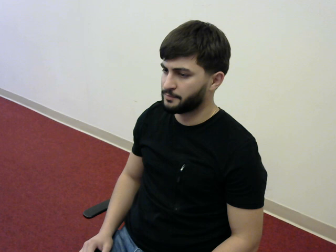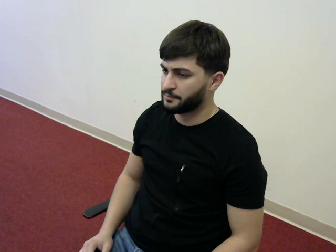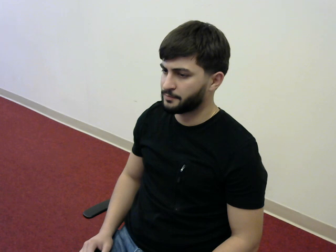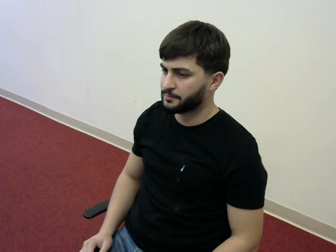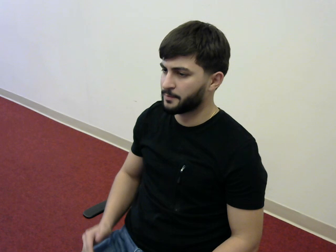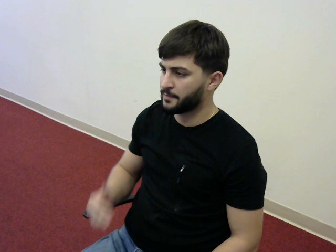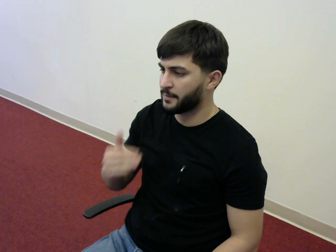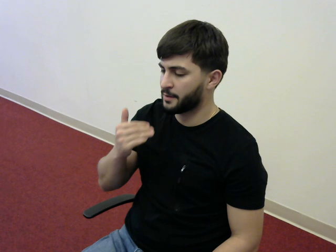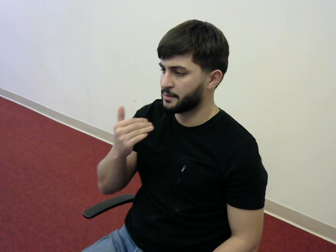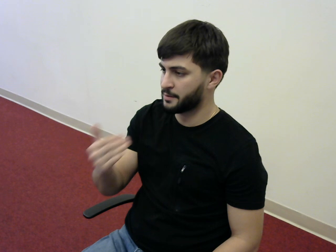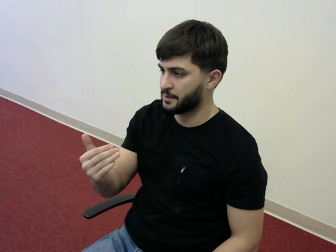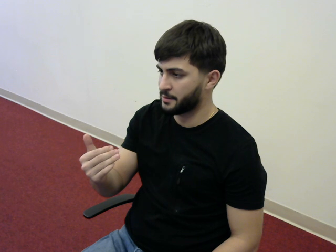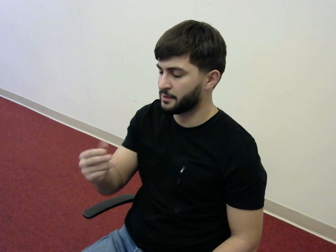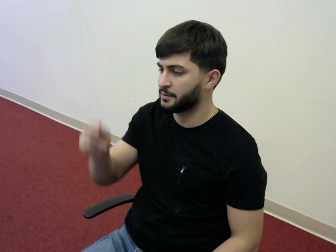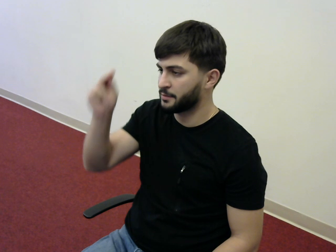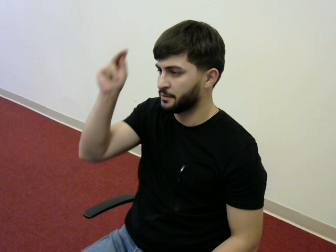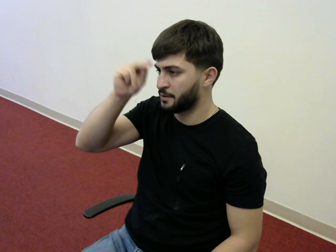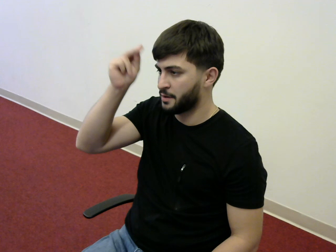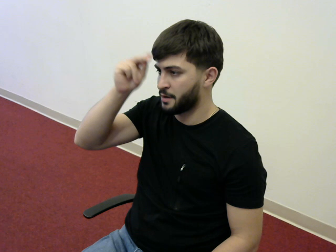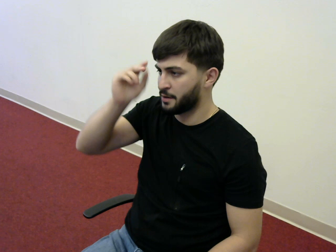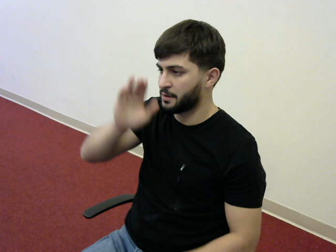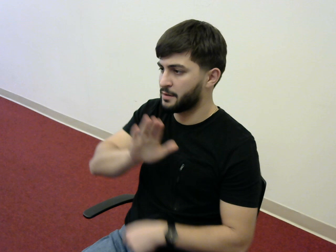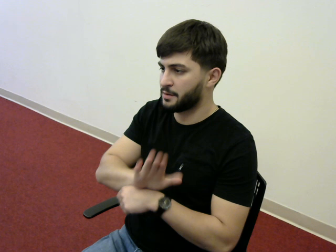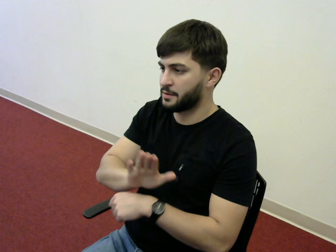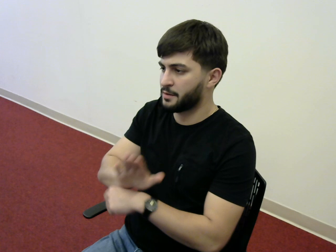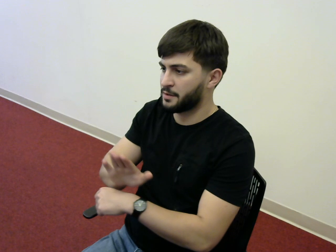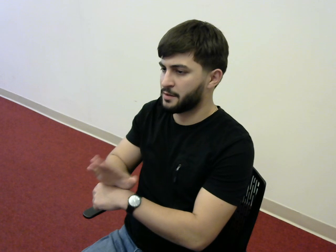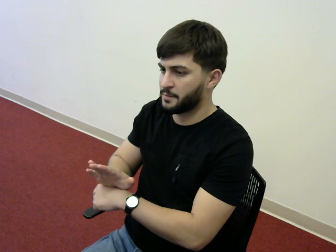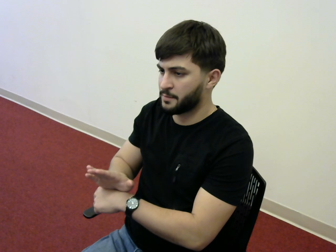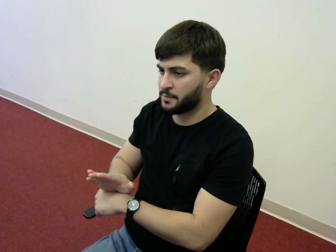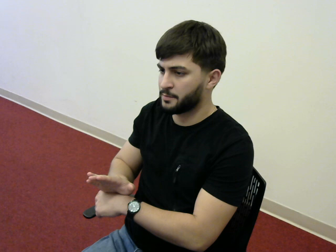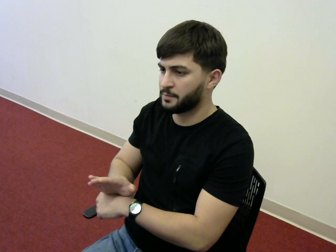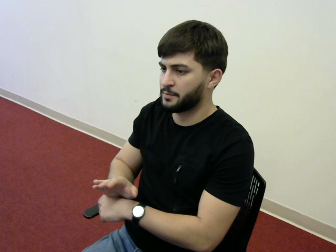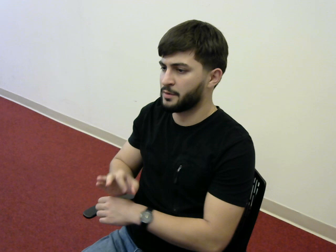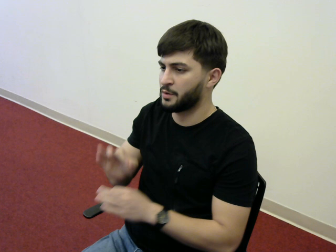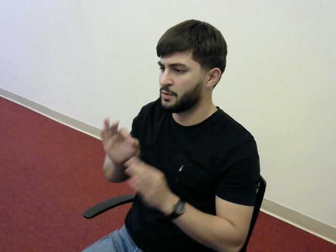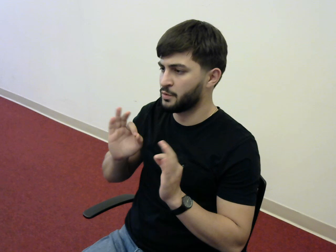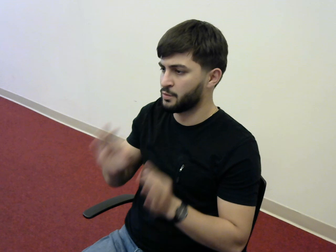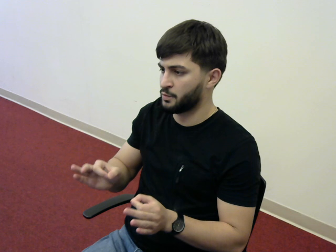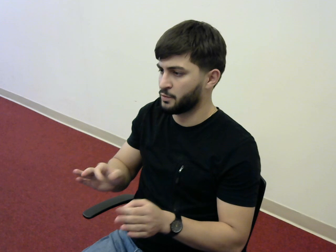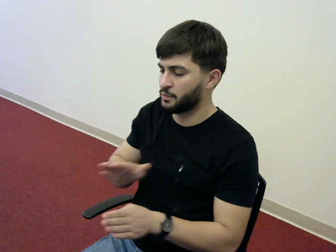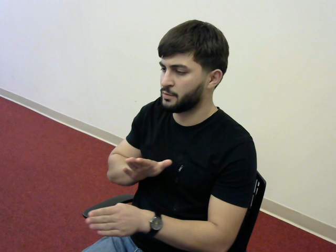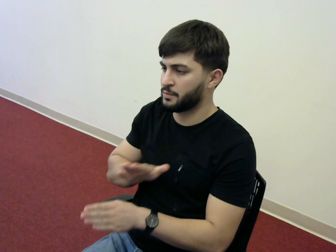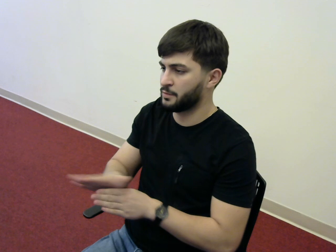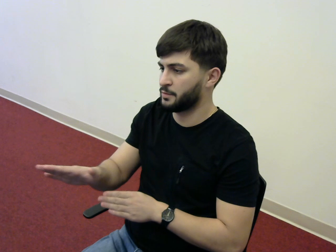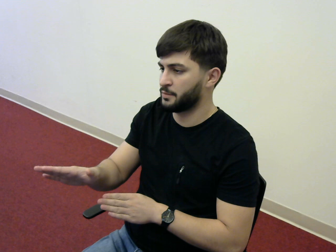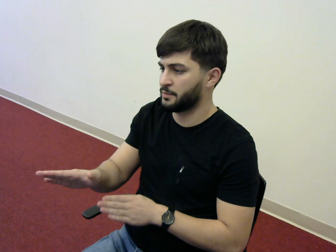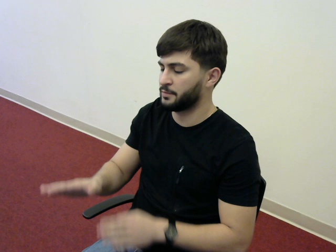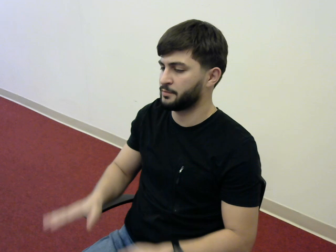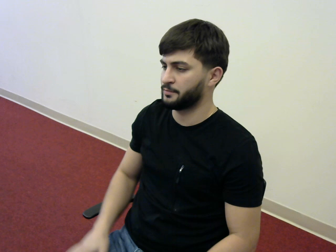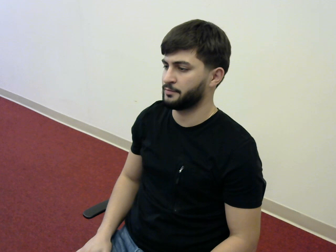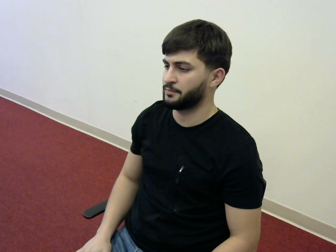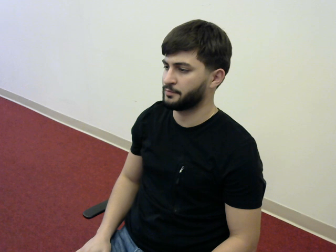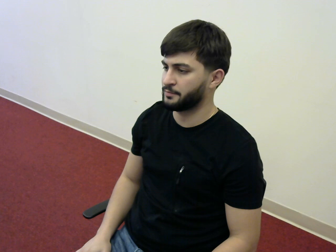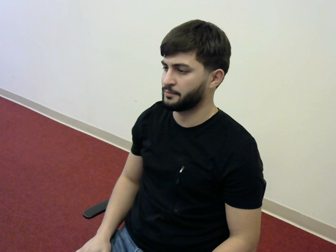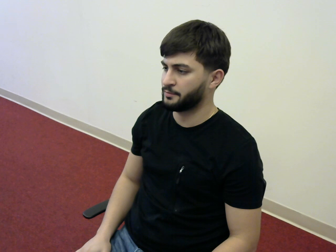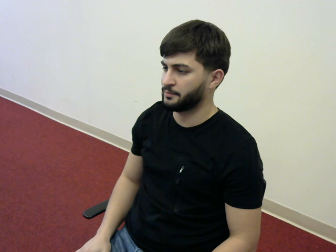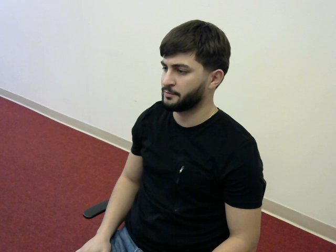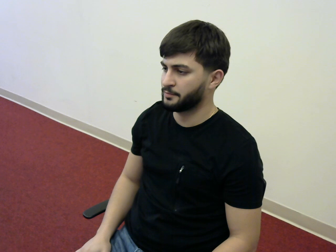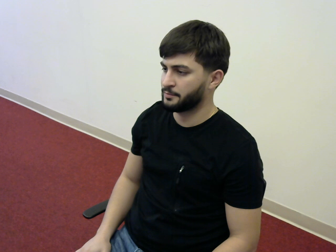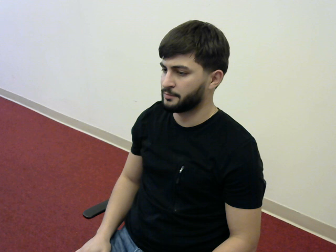Sənin şagirdin tapşırıqları düzgün yerinə yetirib